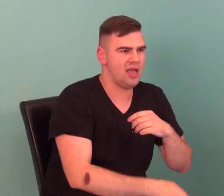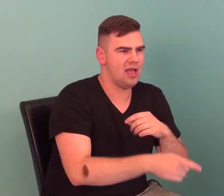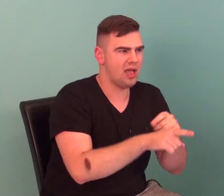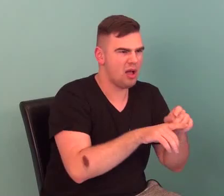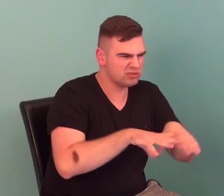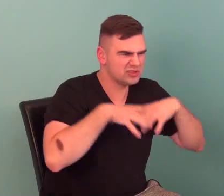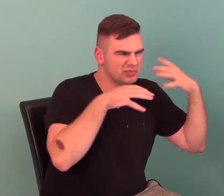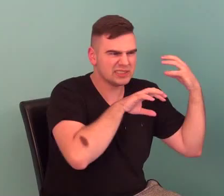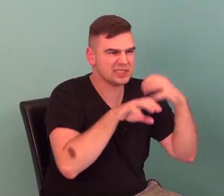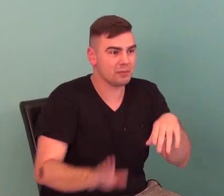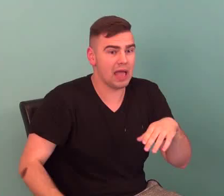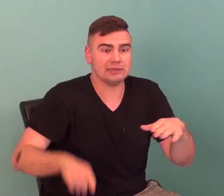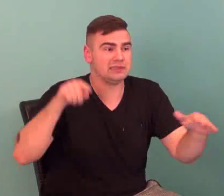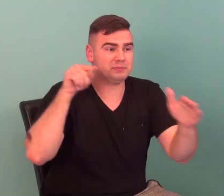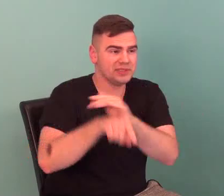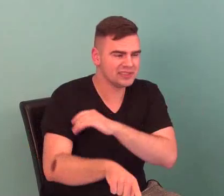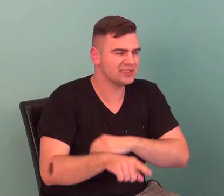Pszczoły wściekły się i latają za psem, a ten ucieka.